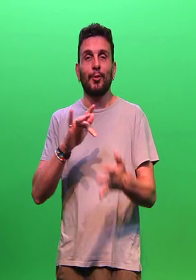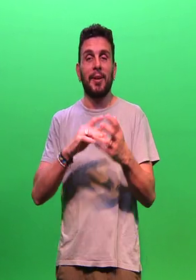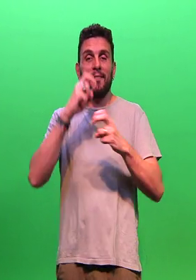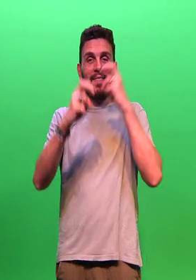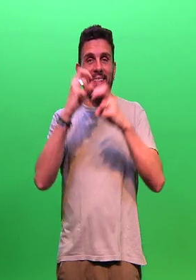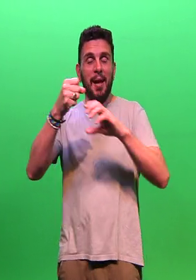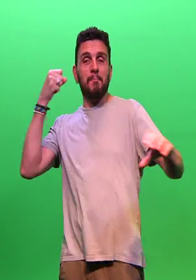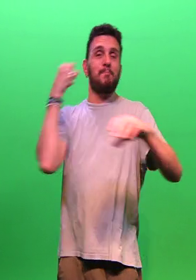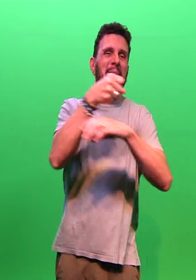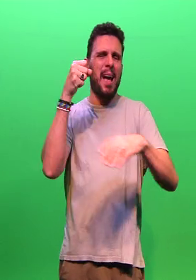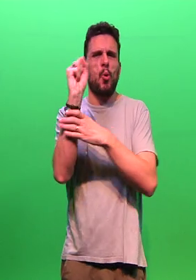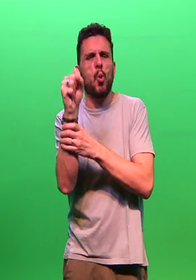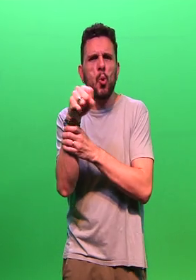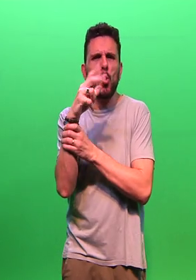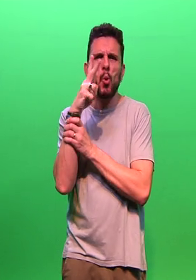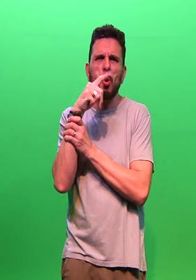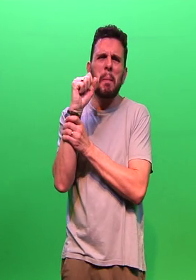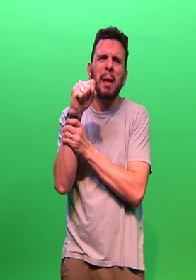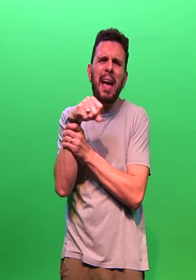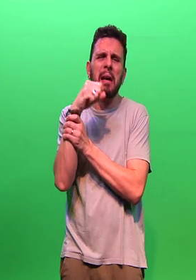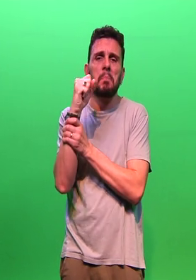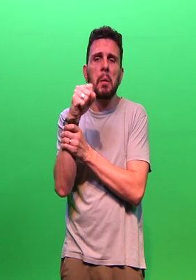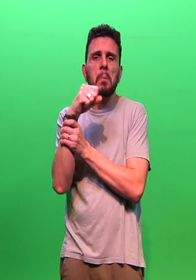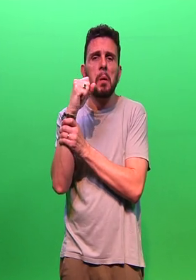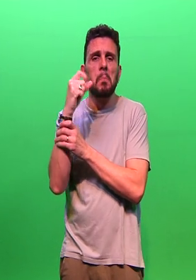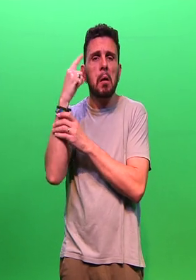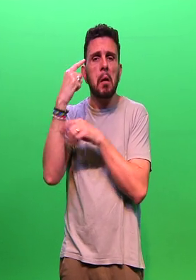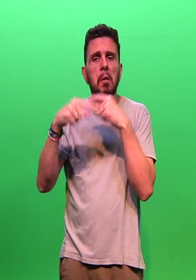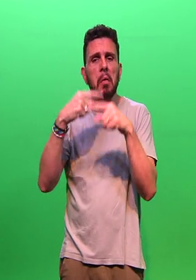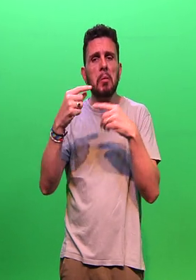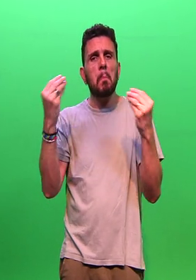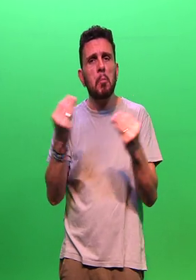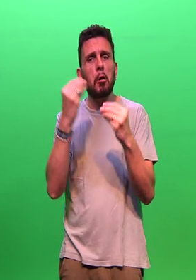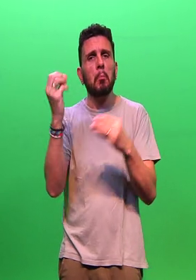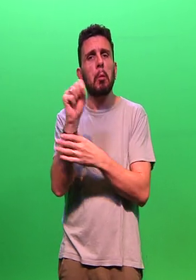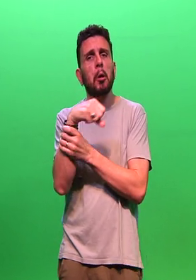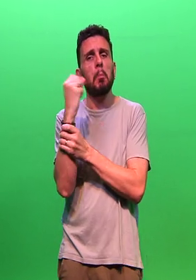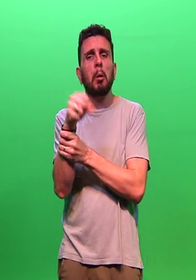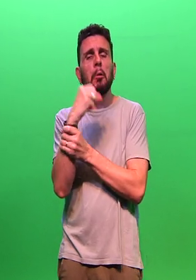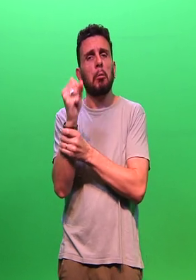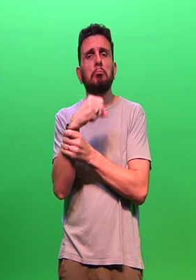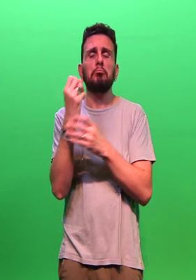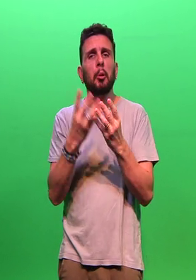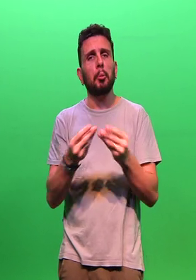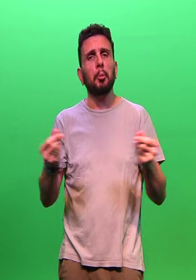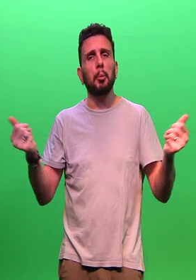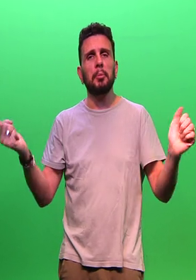A la fira vaig donar un cop de puny a una màquina i em va fer mal el canell, poc a poc he anat millorant i puc moure el canell.